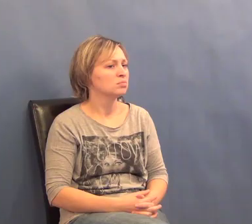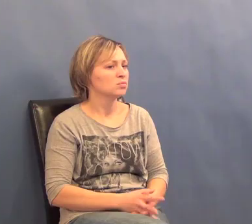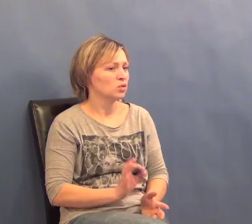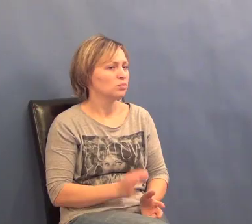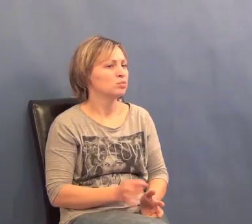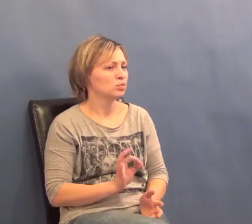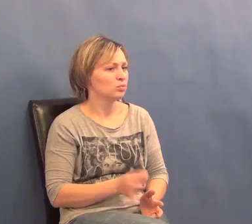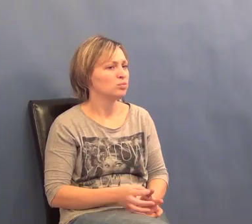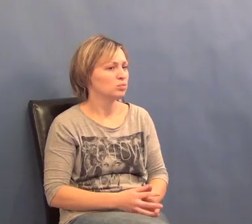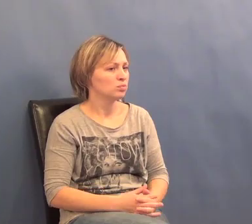Dobrze, dobrze.